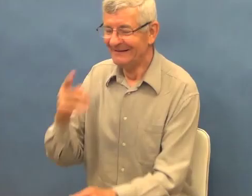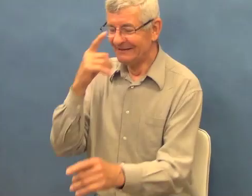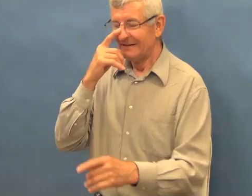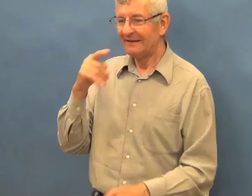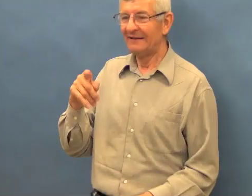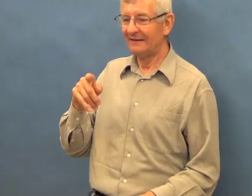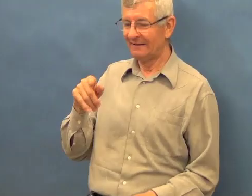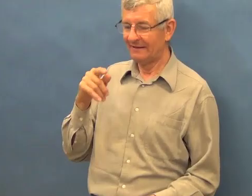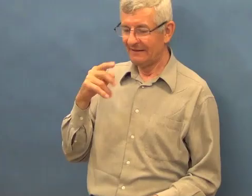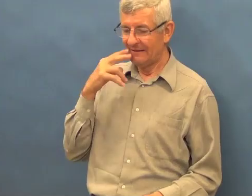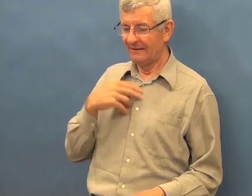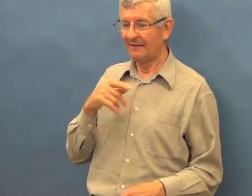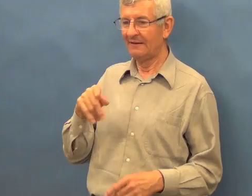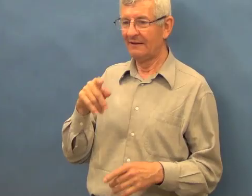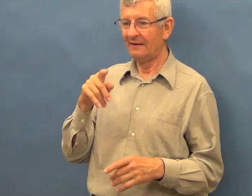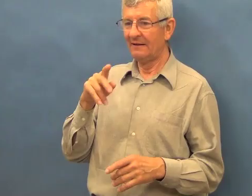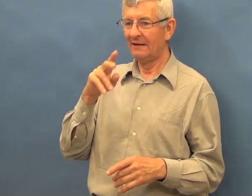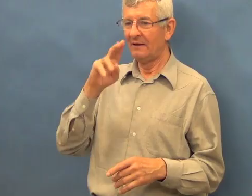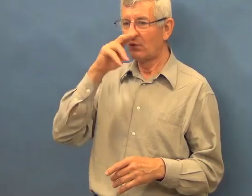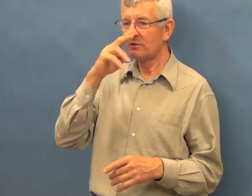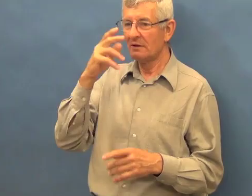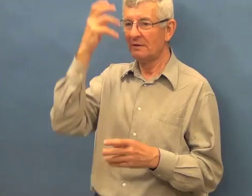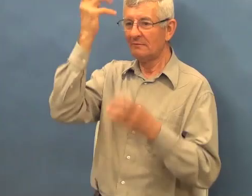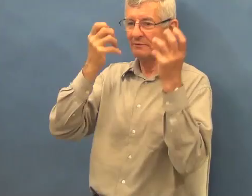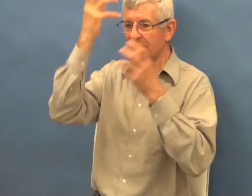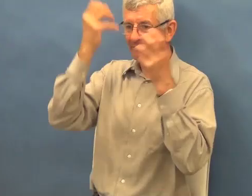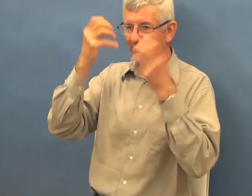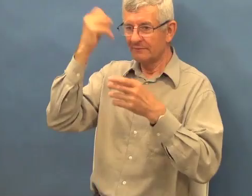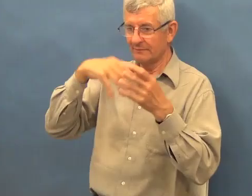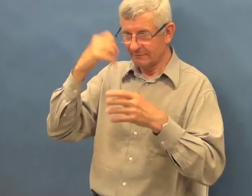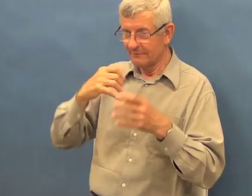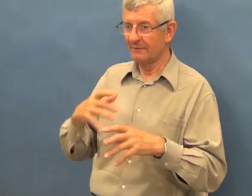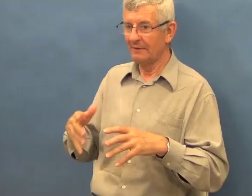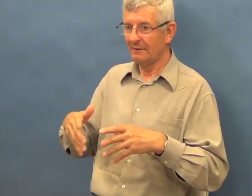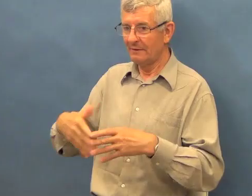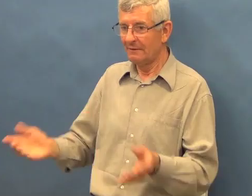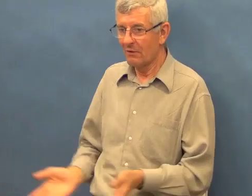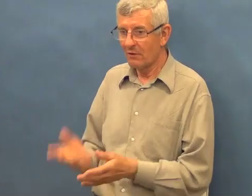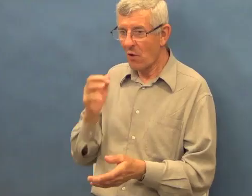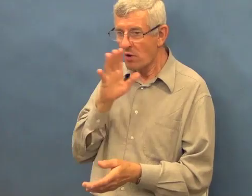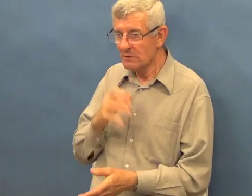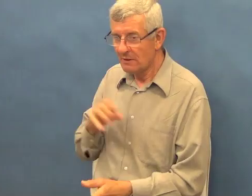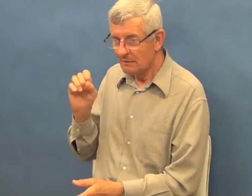Pan zrywa gruszki i wrzuca je do koszyka.